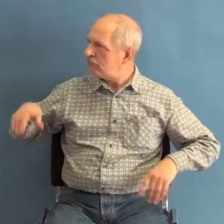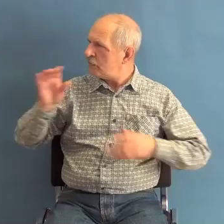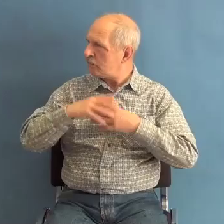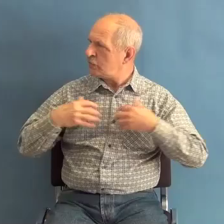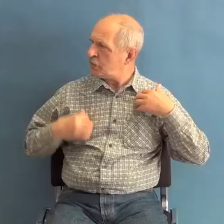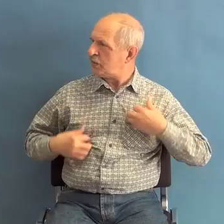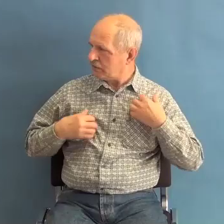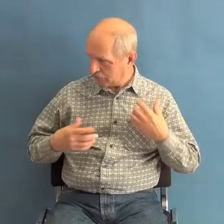Mąż mógłby być zły.